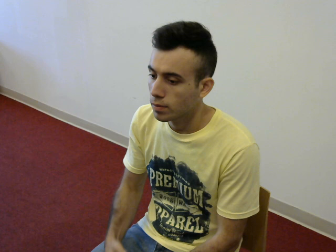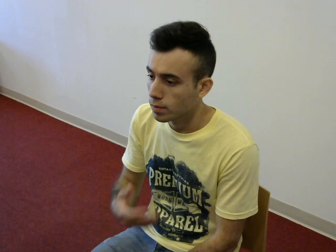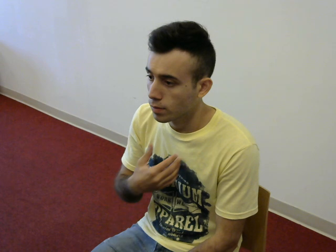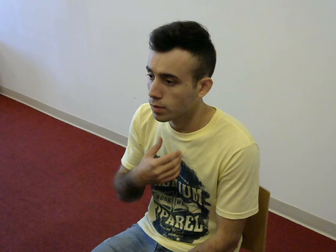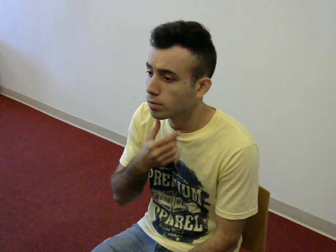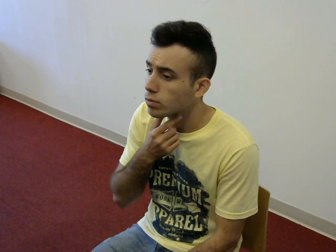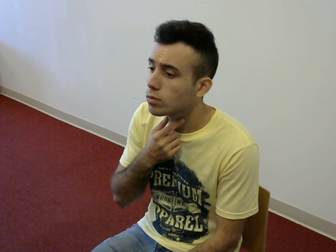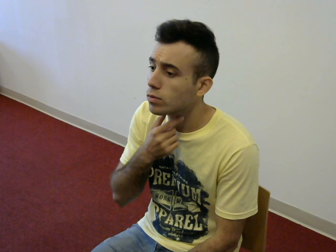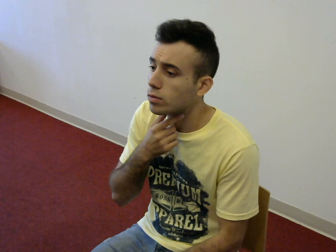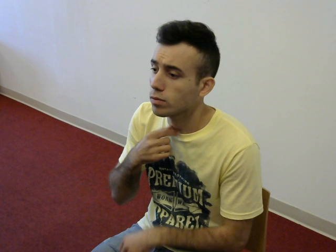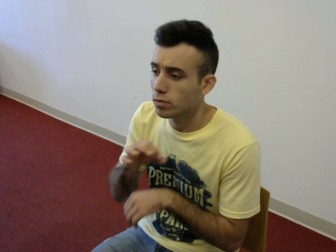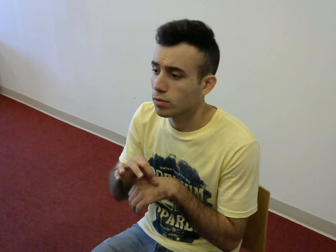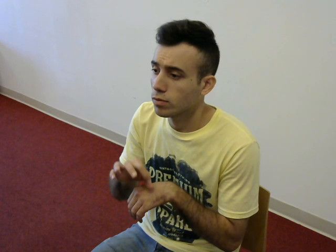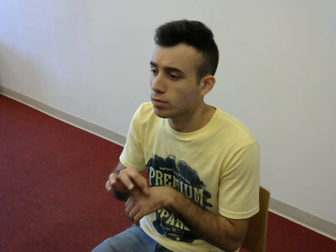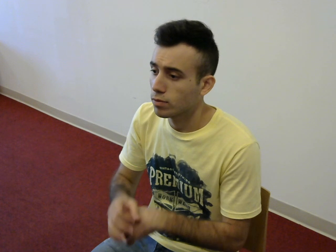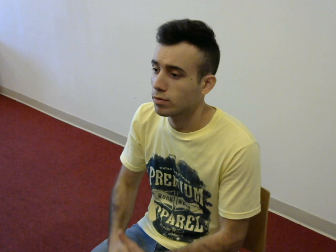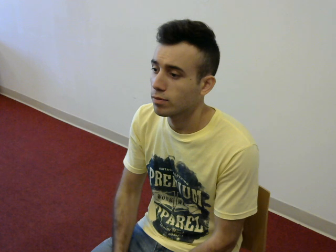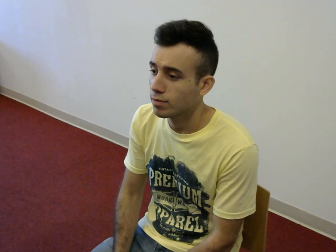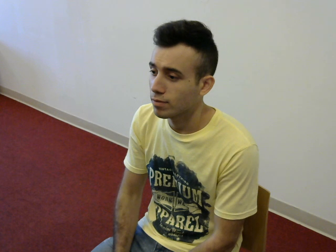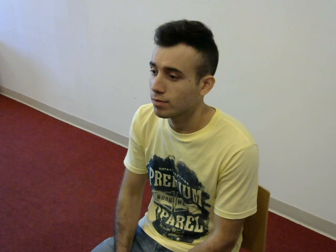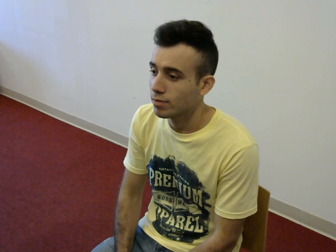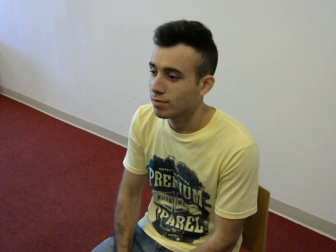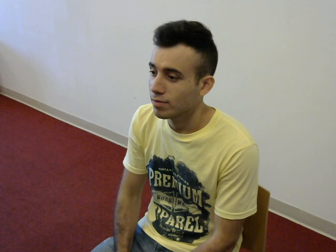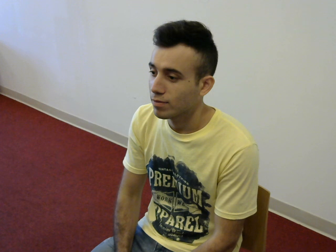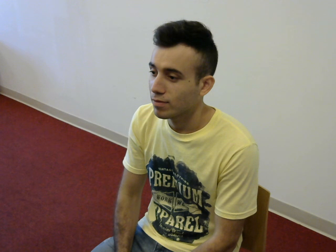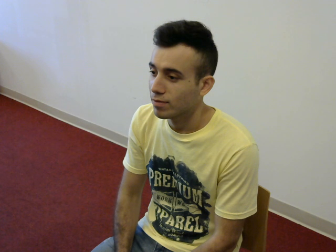Mənim boğazım ağrıyır